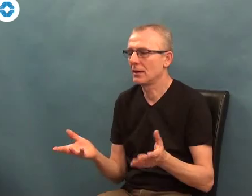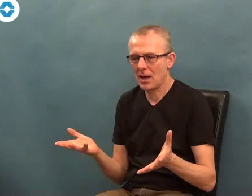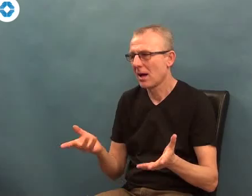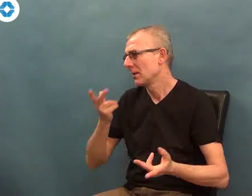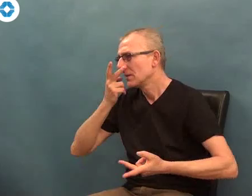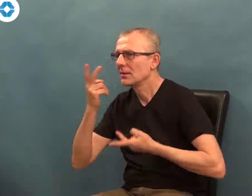Szukali jej wszędzie.